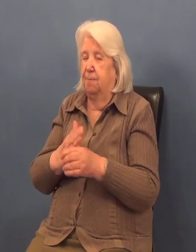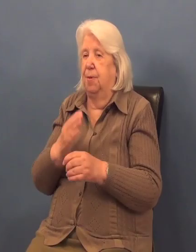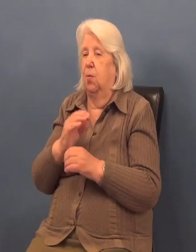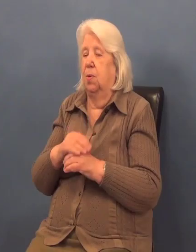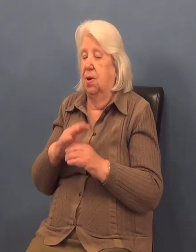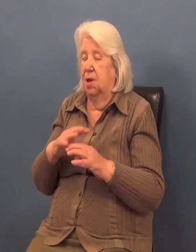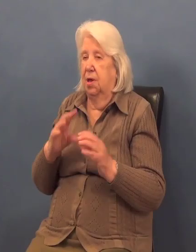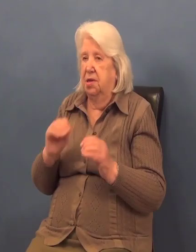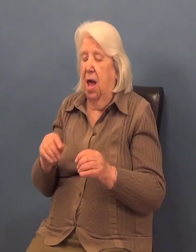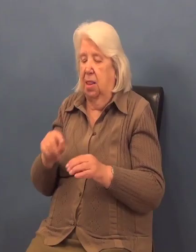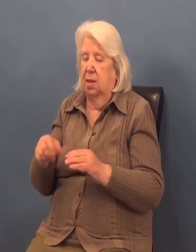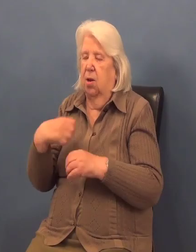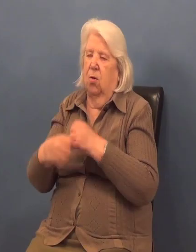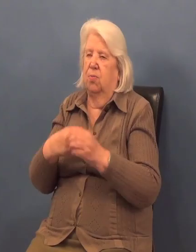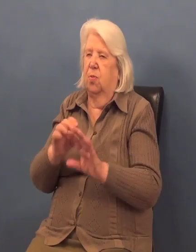Dalej robią to samo.